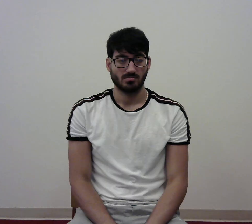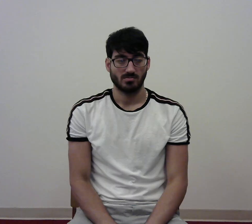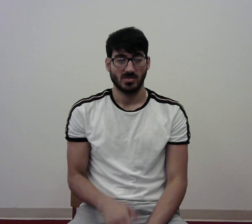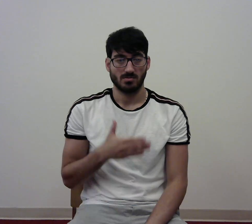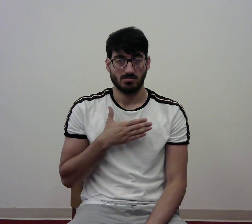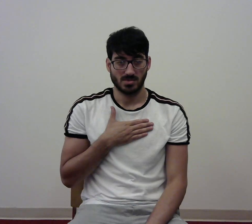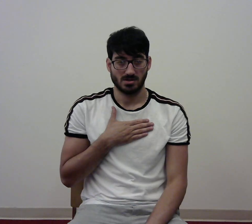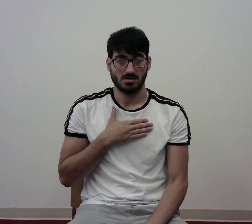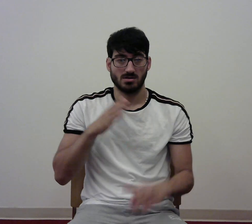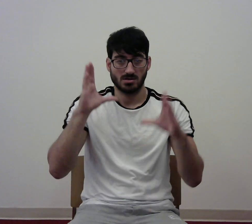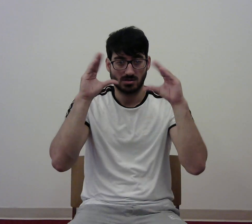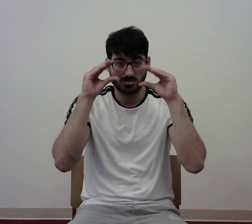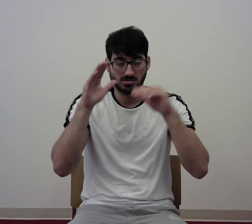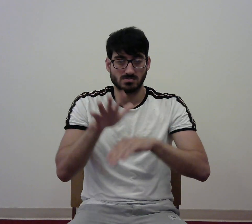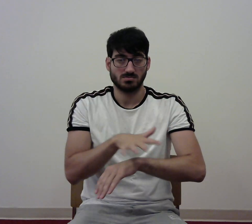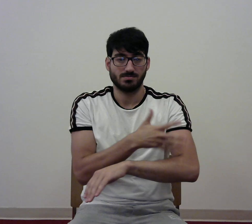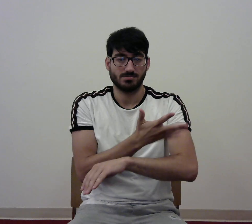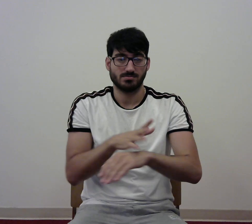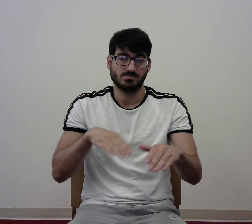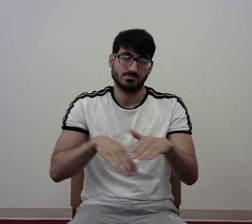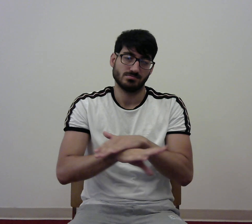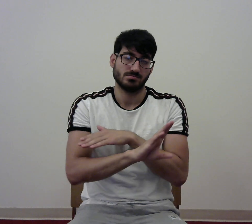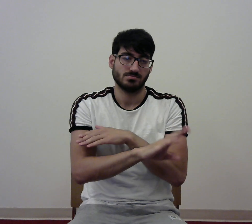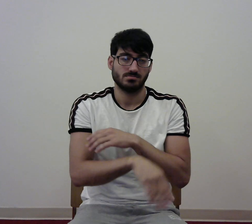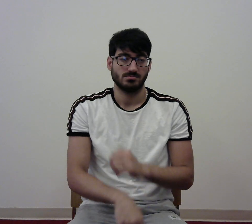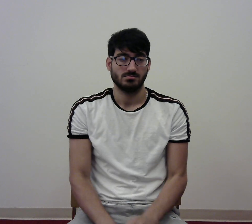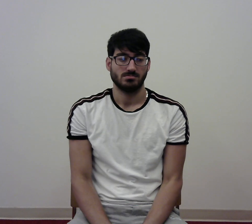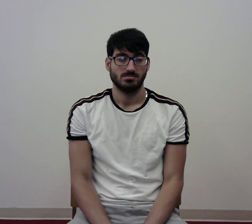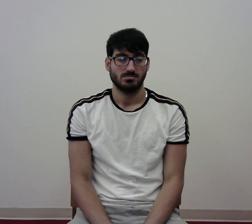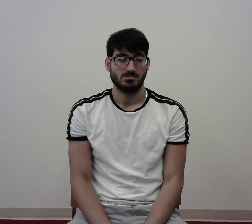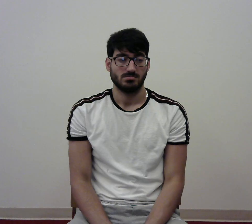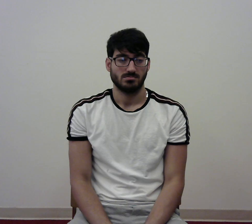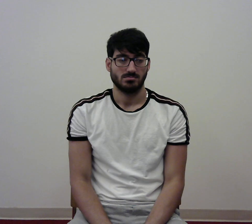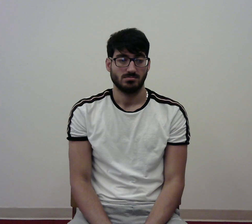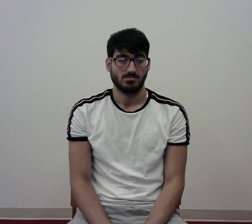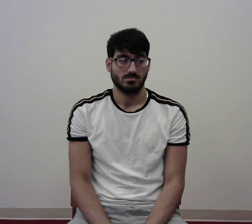Mən axşamlar gəzməyə çıxıram